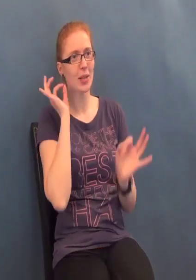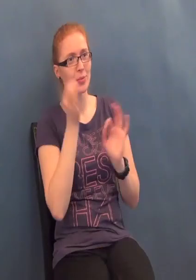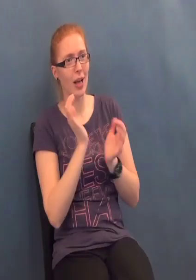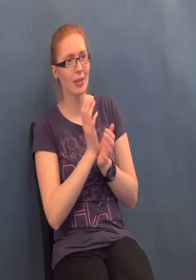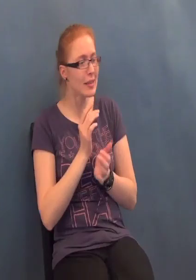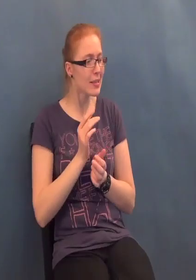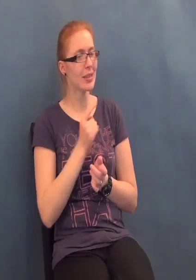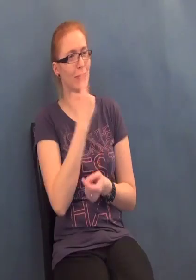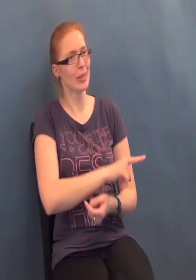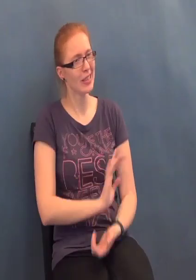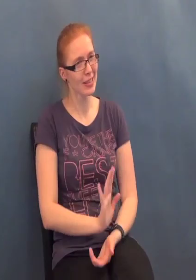Prasa będzie o tym pisać, że nikt mu nie pomógł.